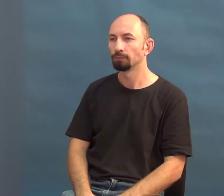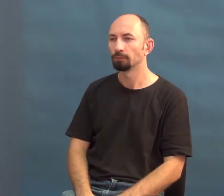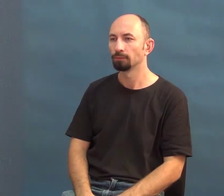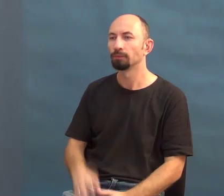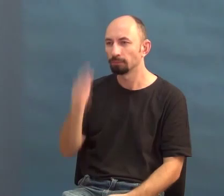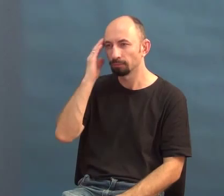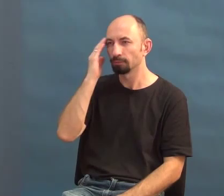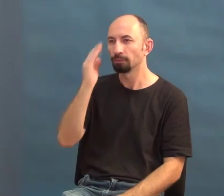Wiem, wiem.